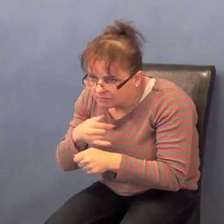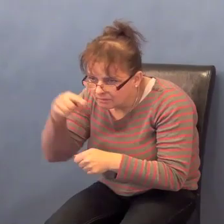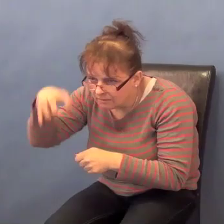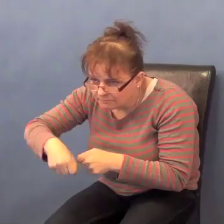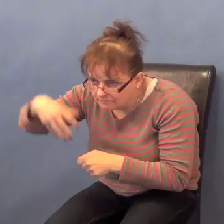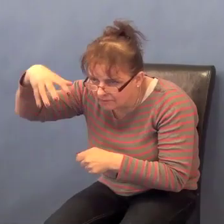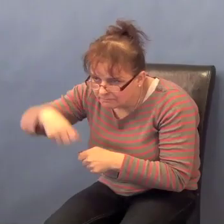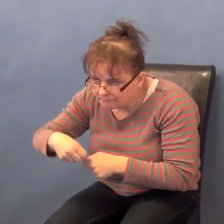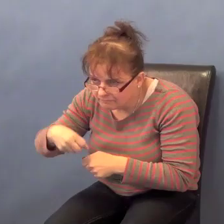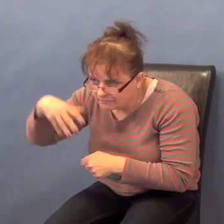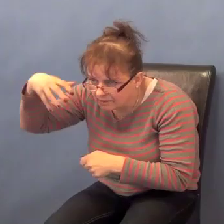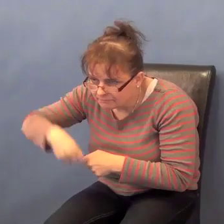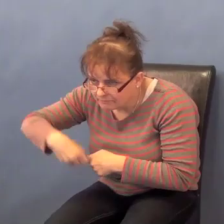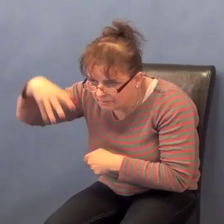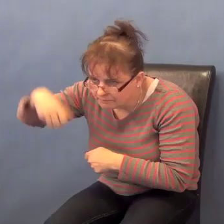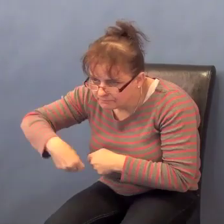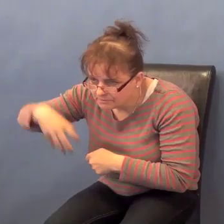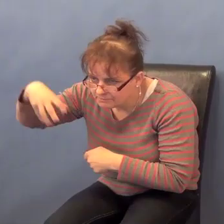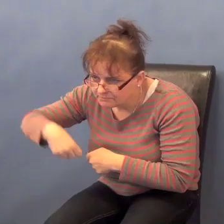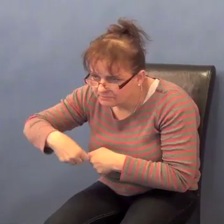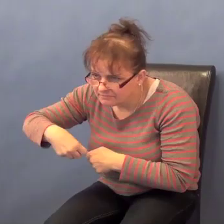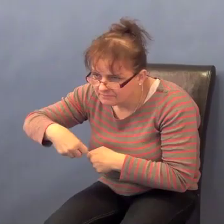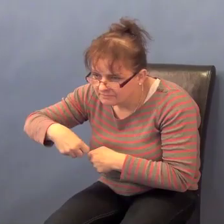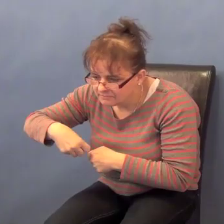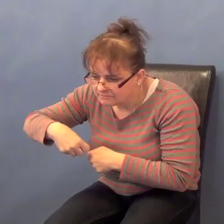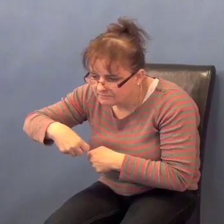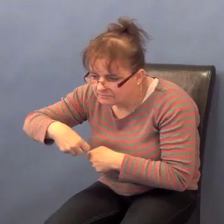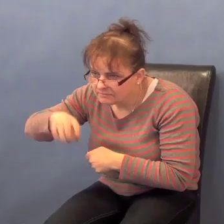Ostatni.